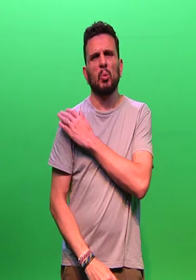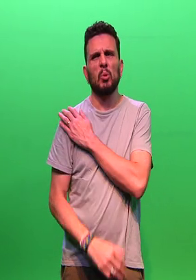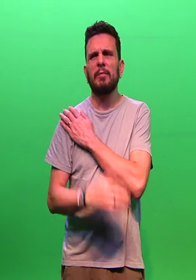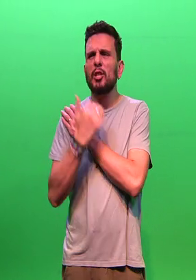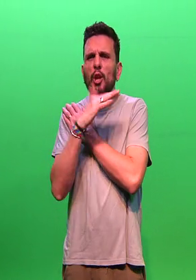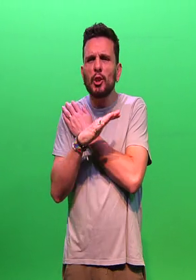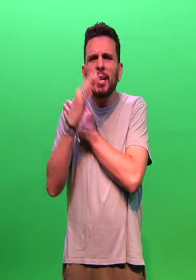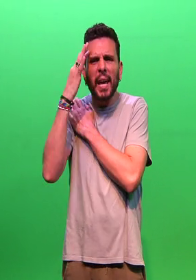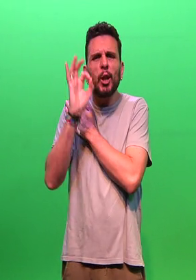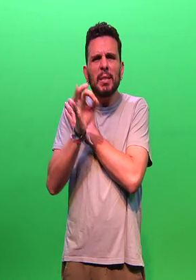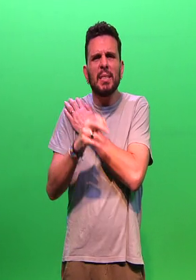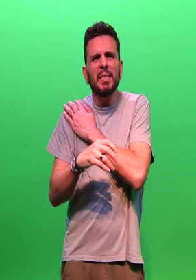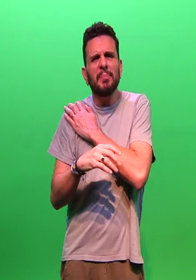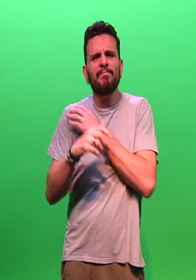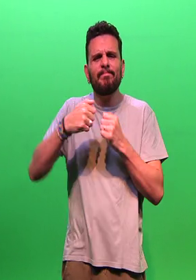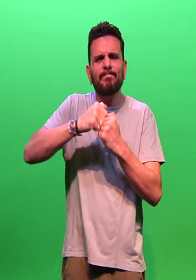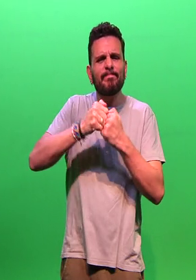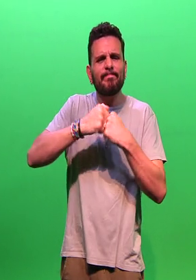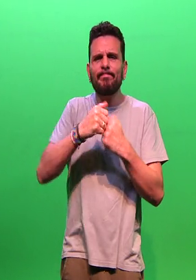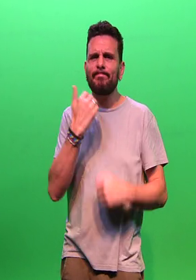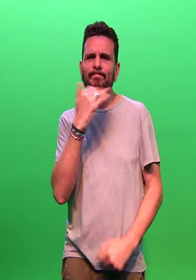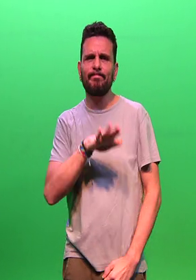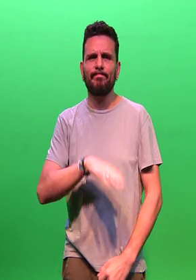Uf, a l'espatlla, no ho sé crec que sí, quan moc l'os, no ho sé.